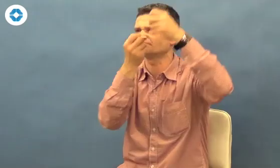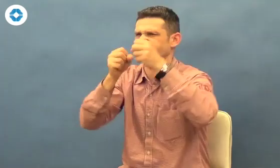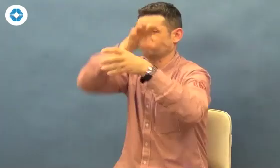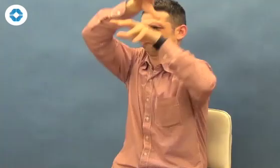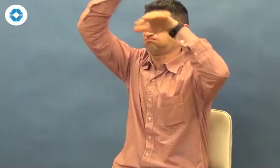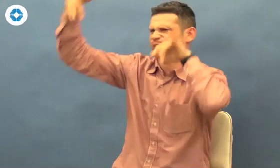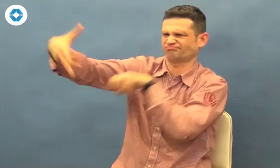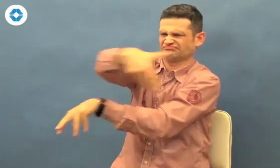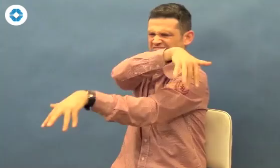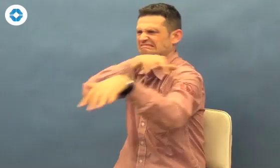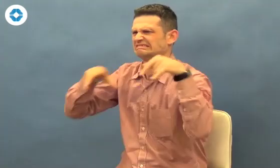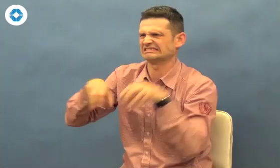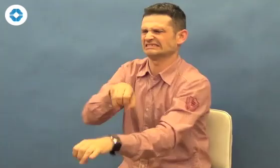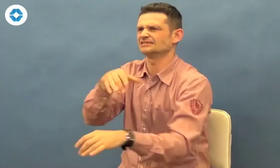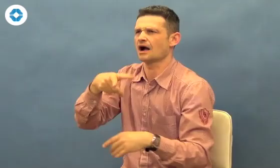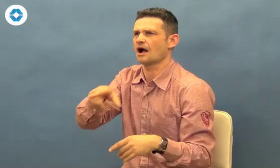Pszczoły wylatują z ula całym rojem.